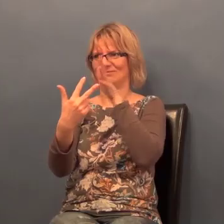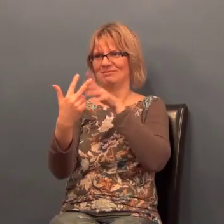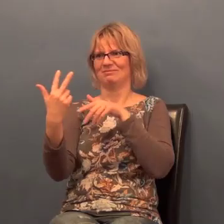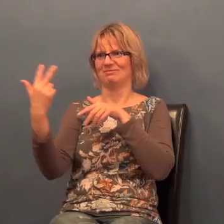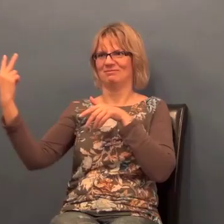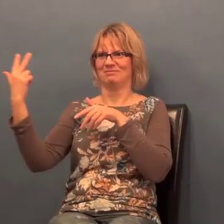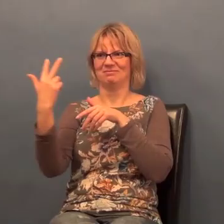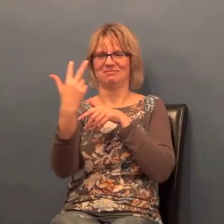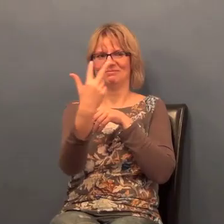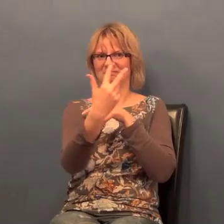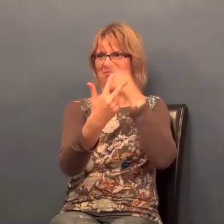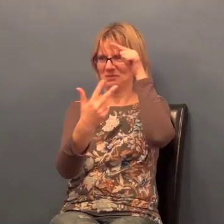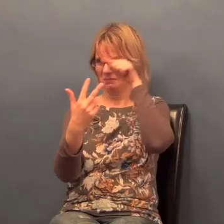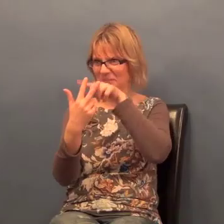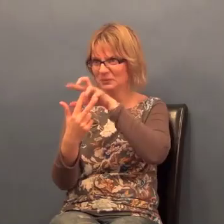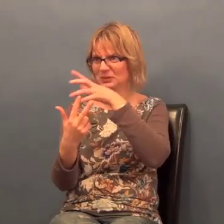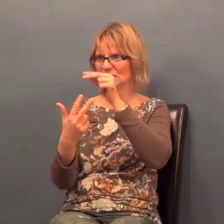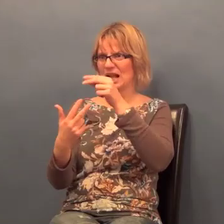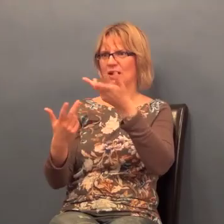"Czy to oni ukradli kosz?"